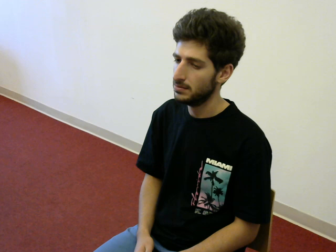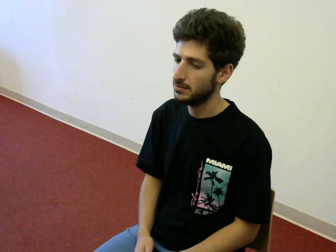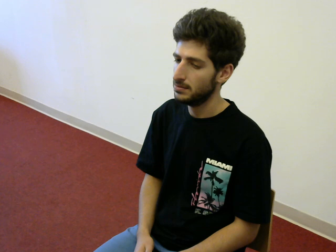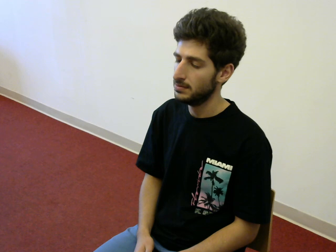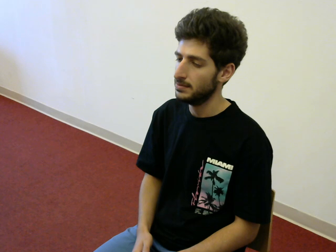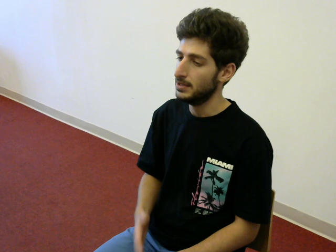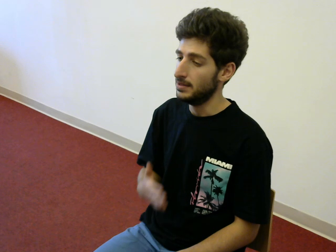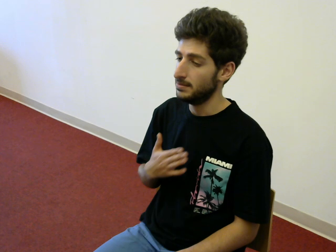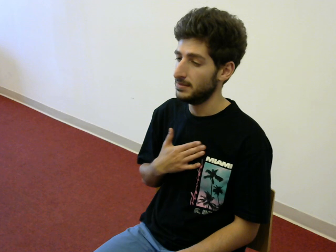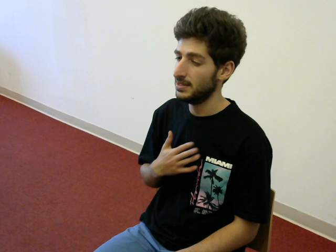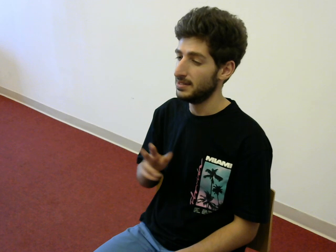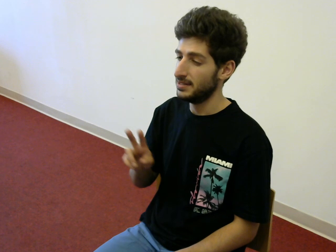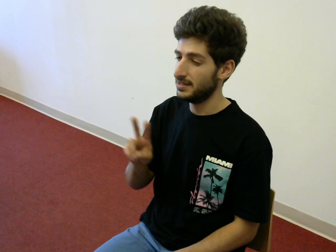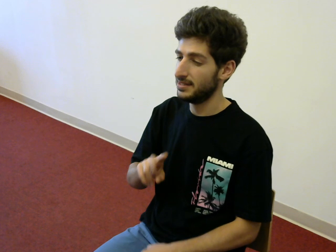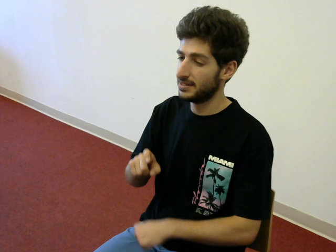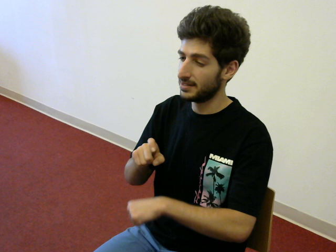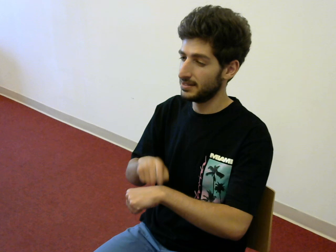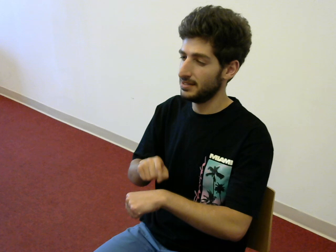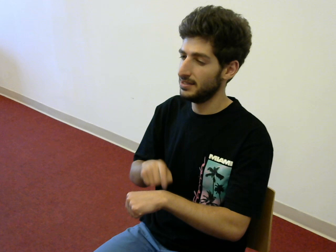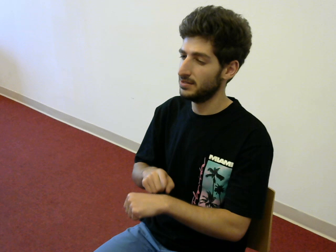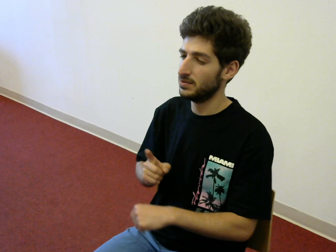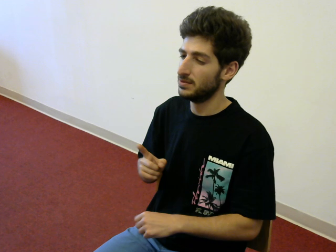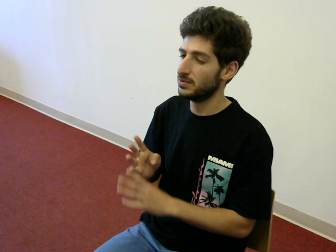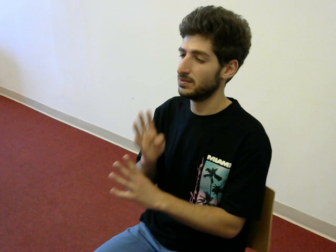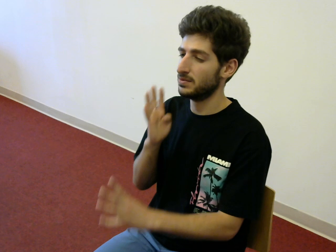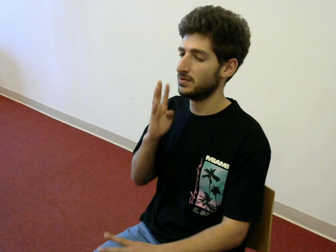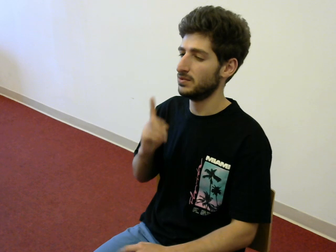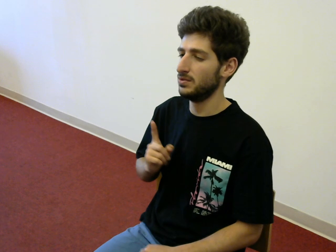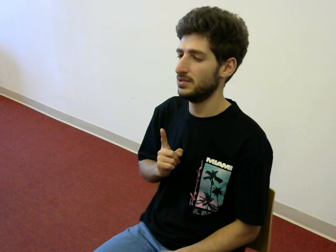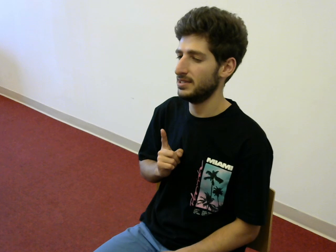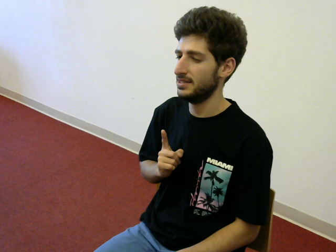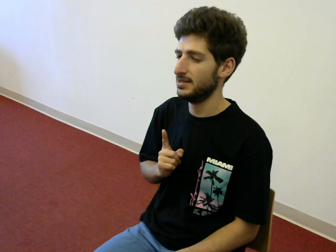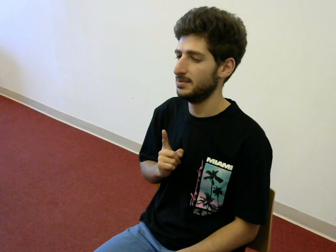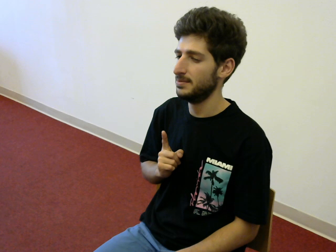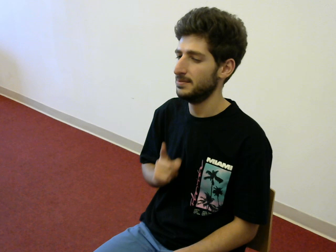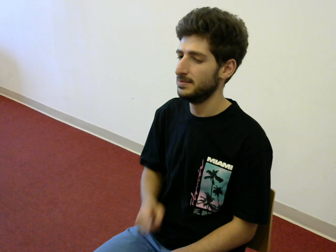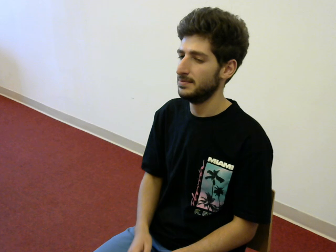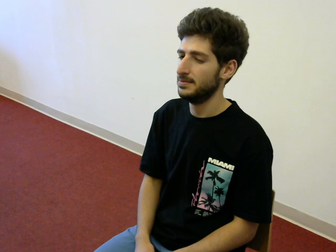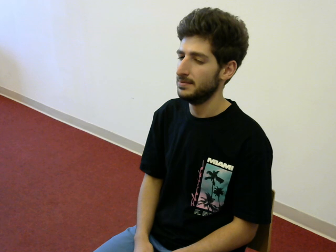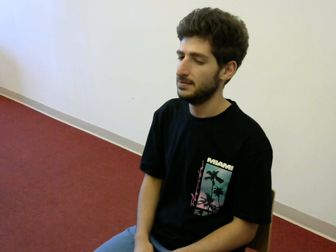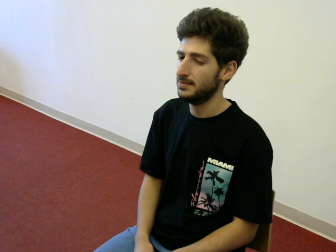Mən iki saatdır növbədə gözləyirəm